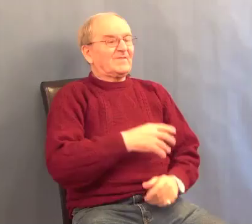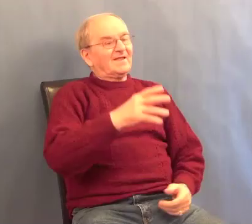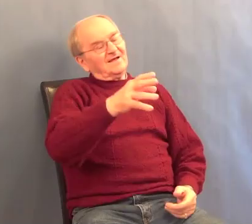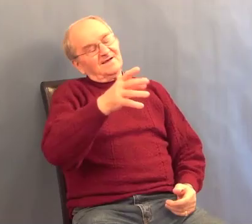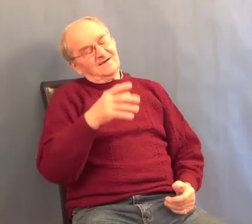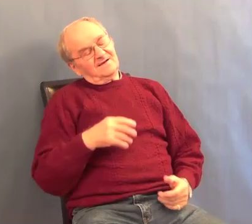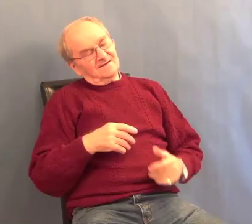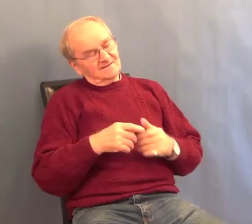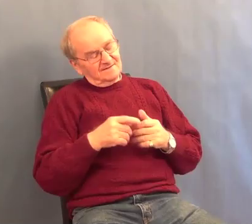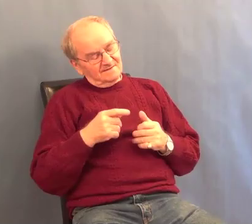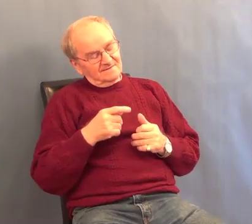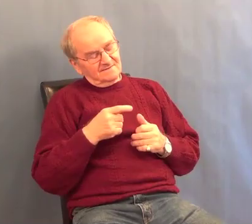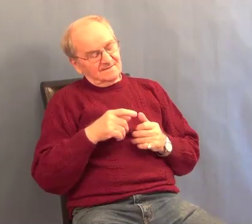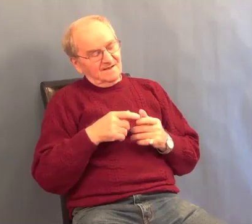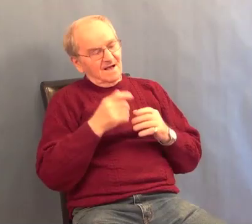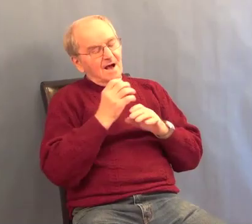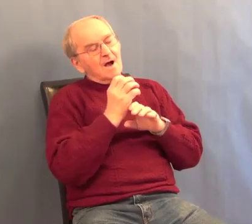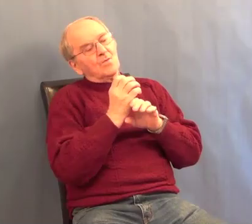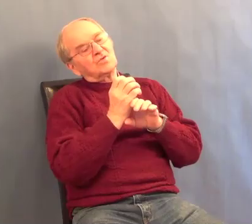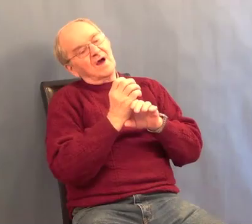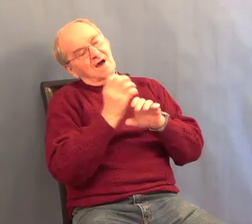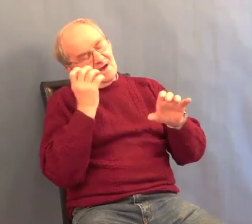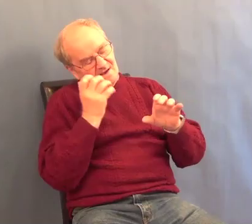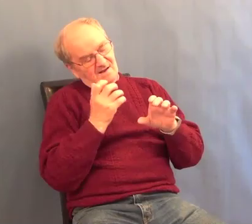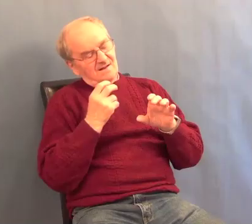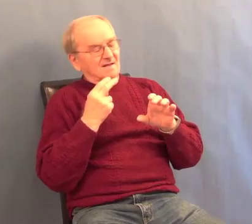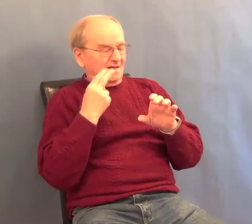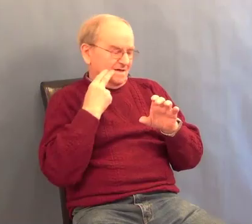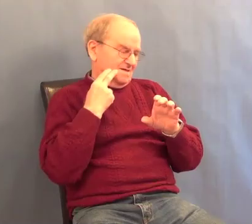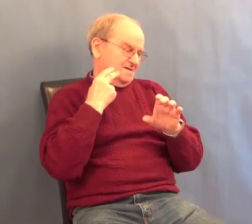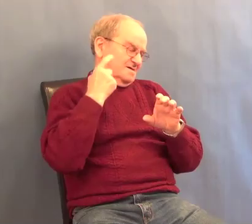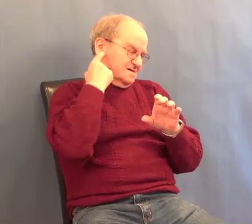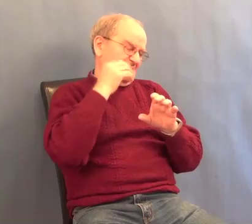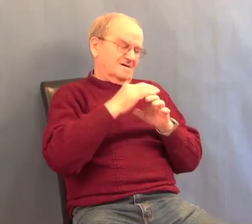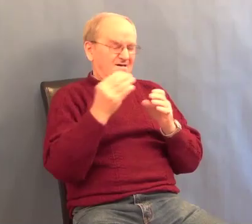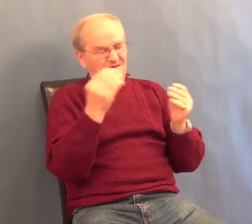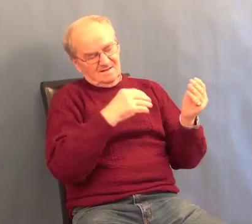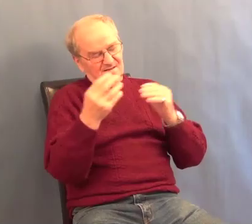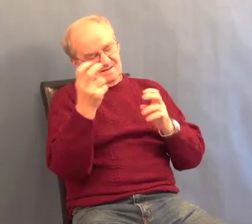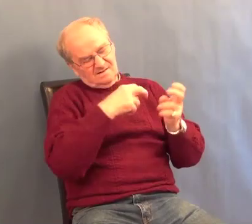Do autokaru wsiedli głusi i słyszący.